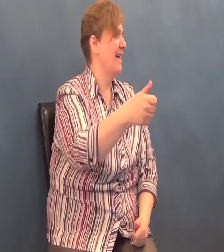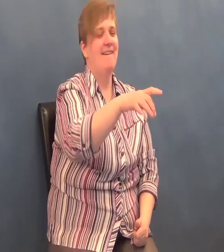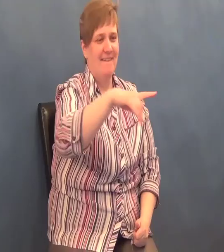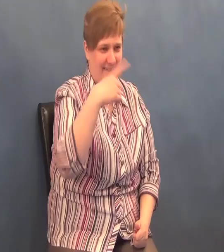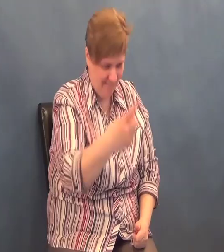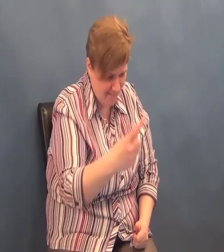Następny.